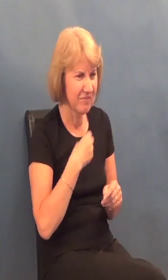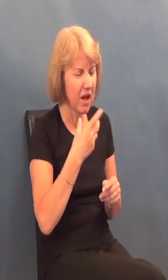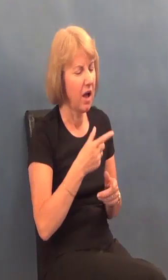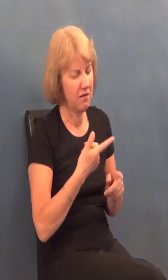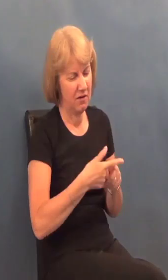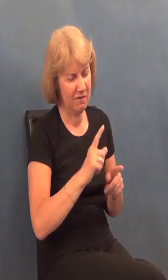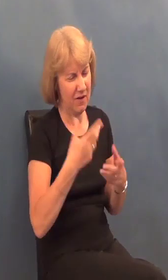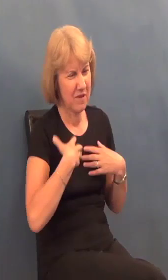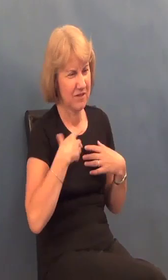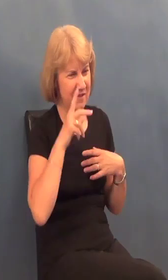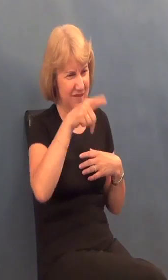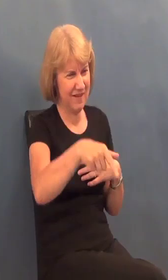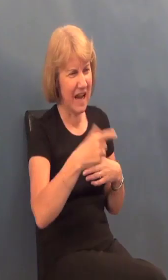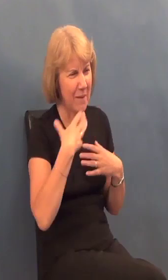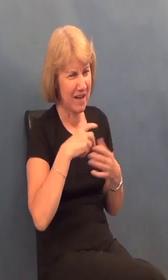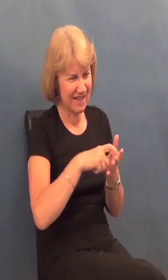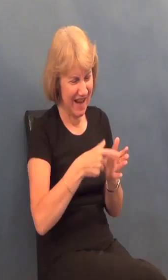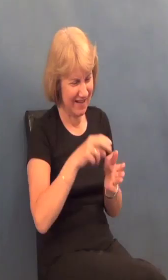Okazuje się, że koń nie może brać prysznica. Nie może wejść do kabiny prysznicowej.